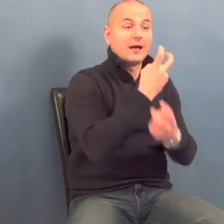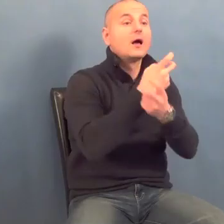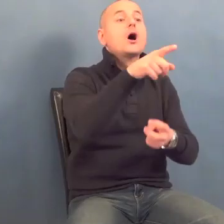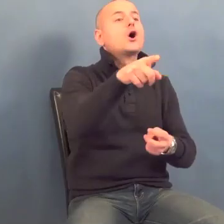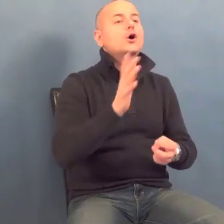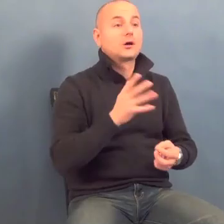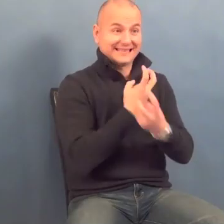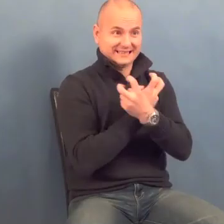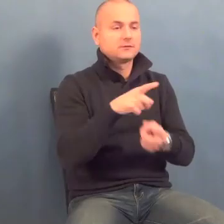Tak, to jest szkielet i grozi niebezpieczeństwem.